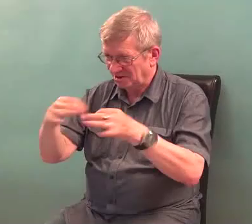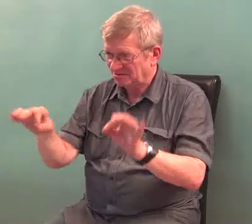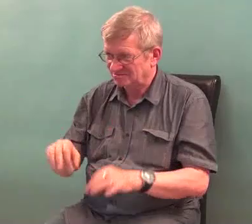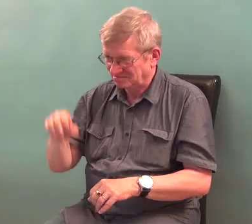Tak?